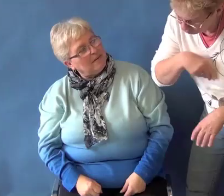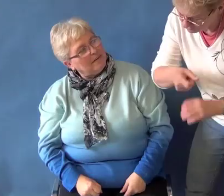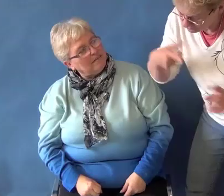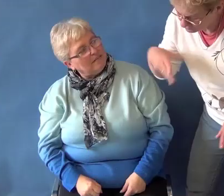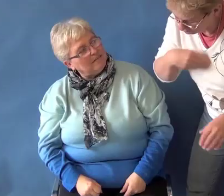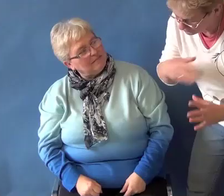Wtedy można strzelać.